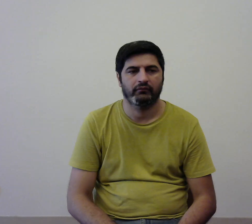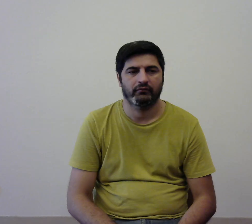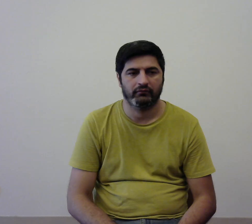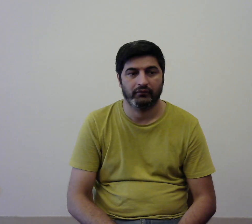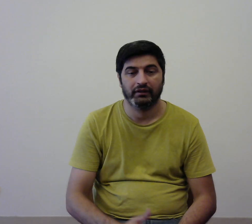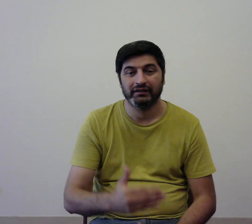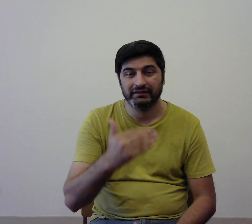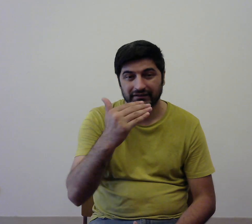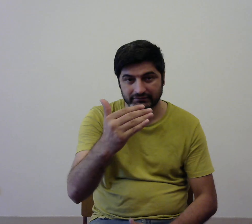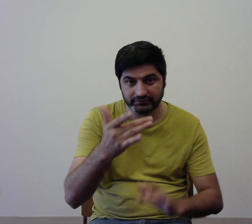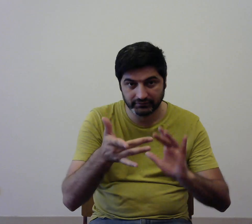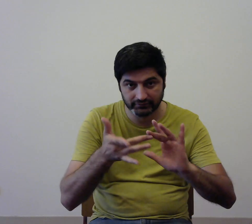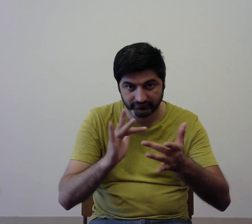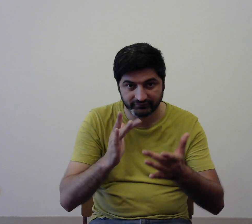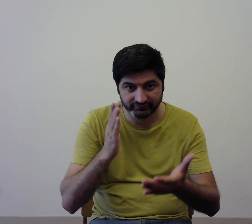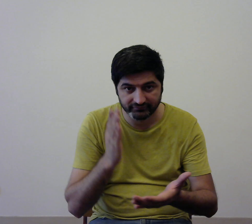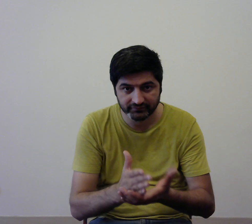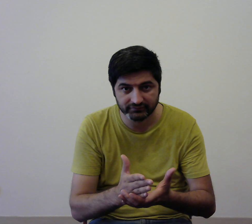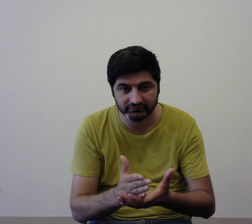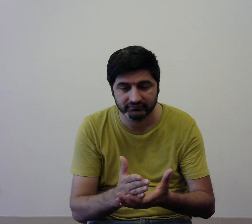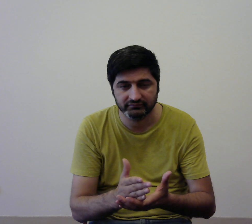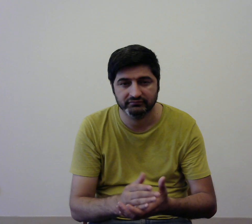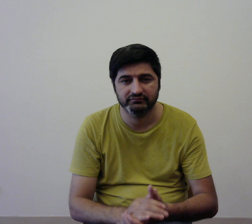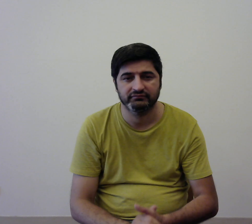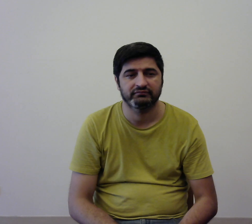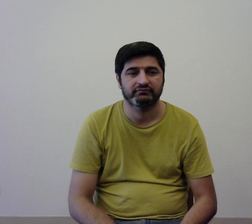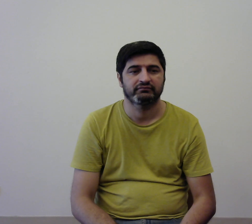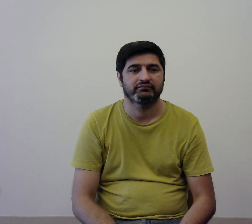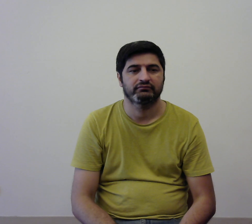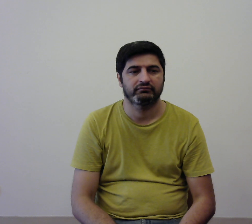Sizdə internet varmı?